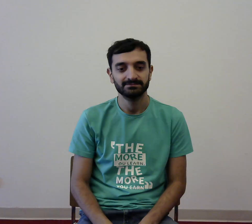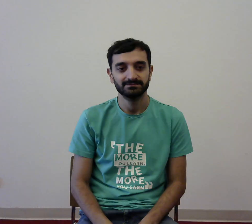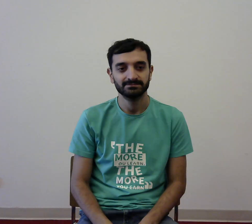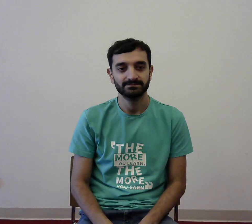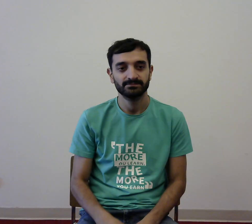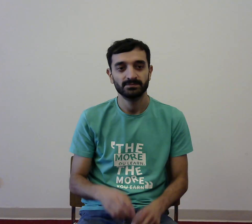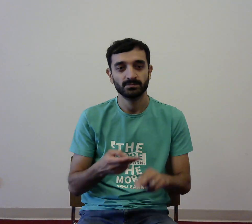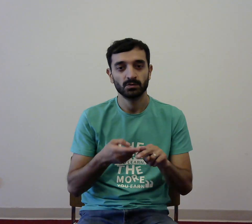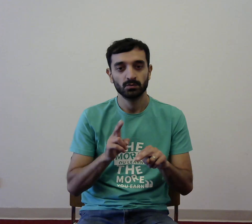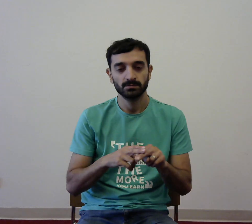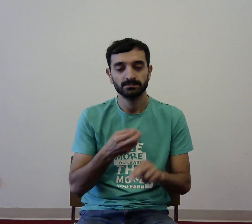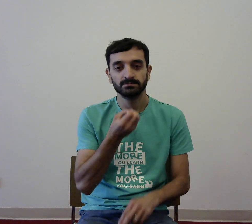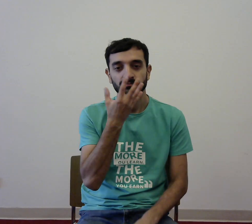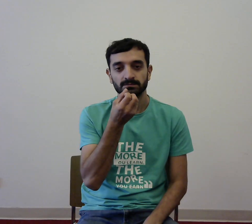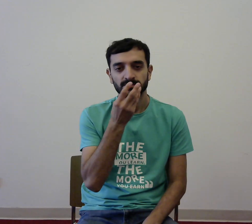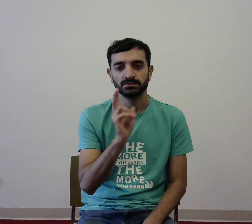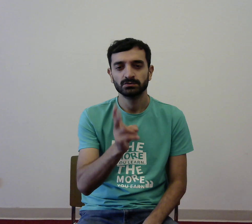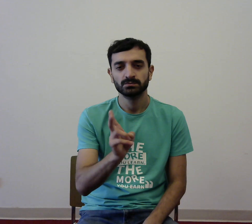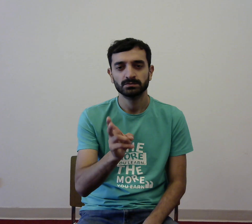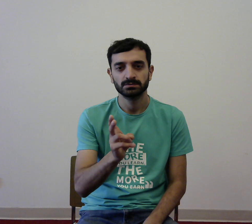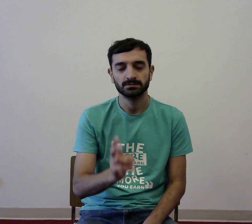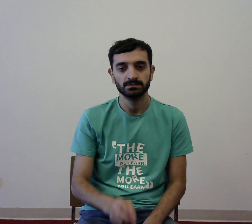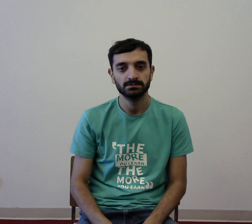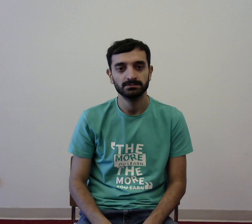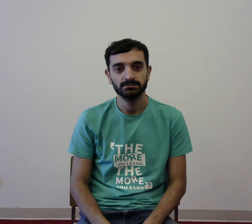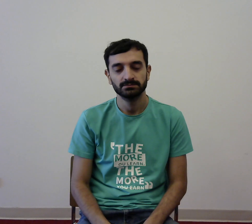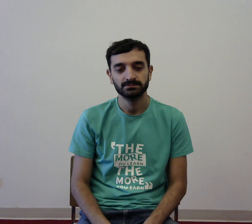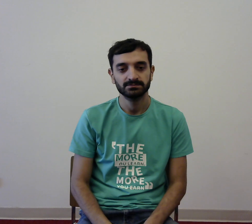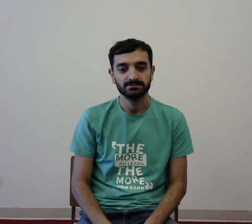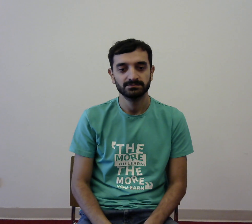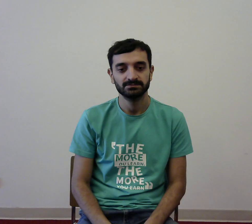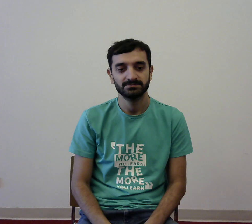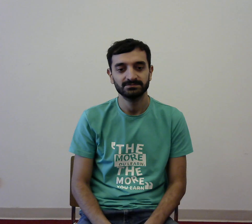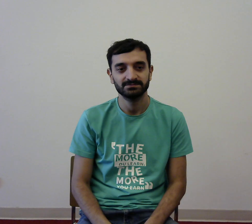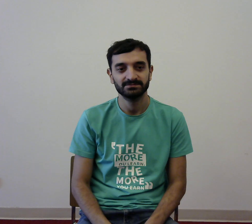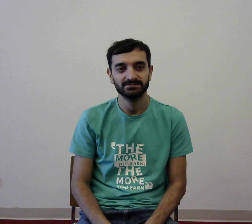Bu çiçəklər kimindir?